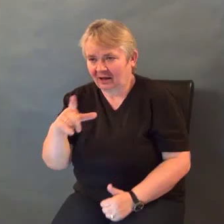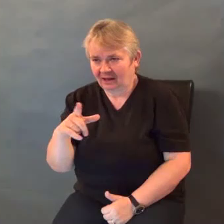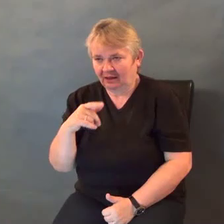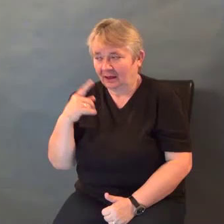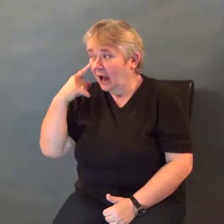My obie.